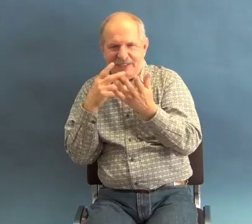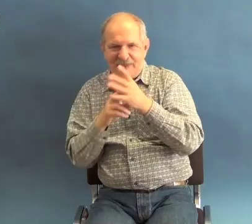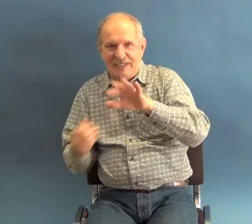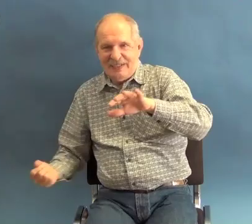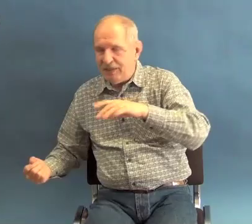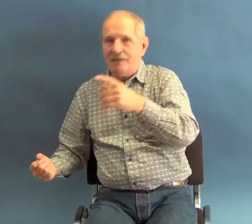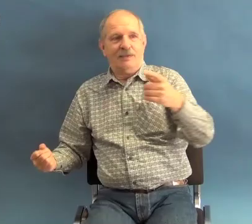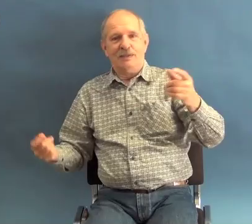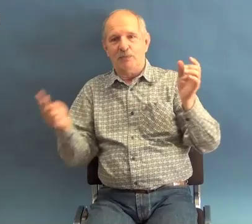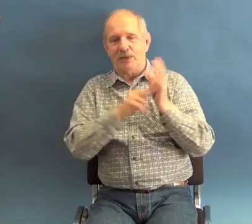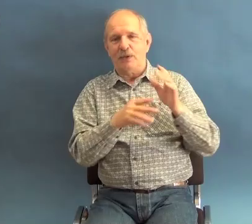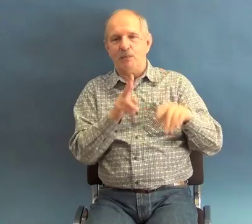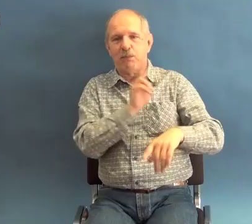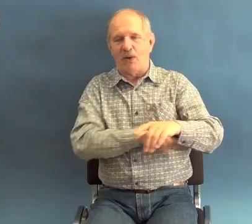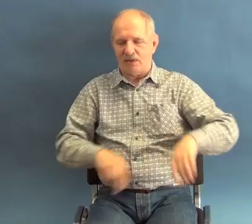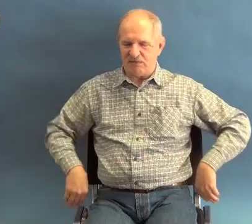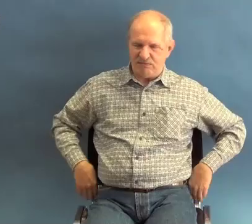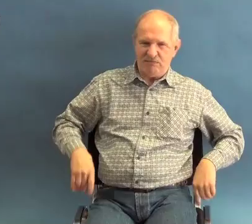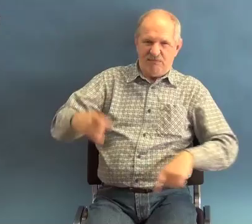Podchodzi wysoki policjant podparty pod boki.